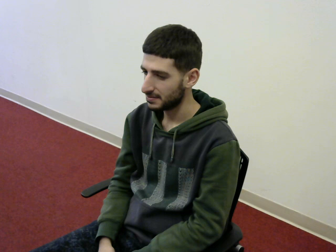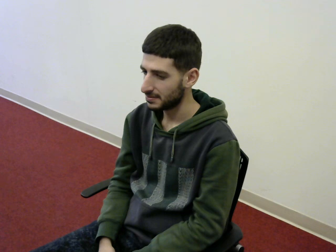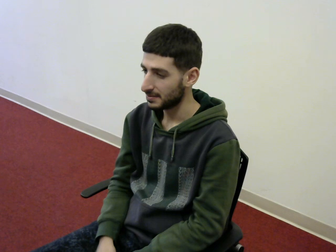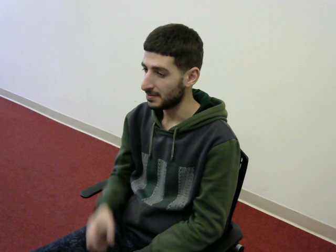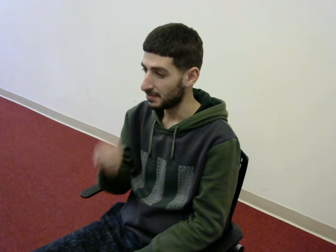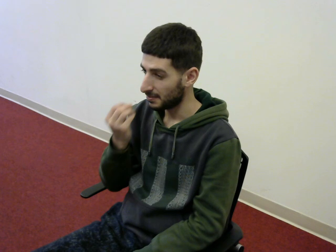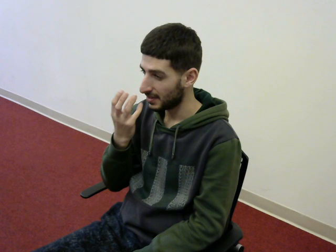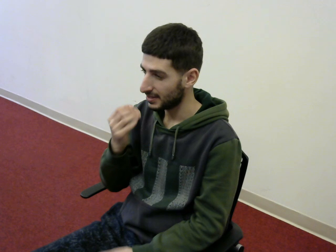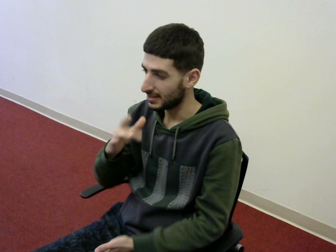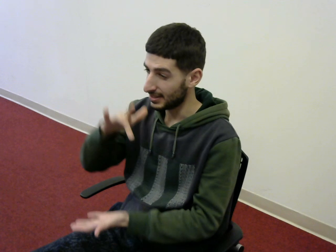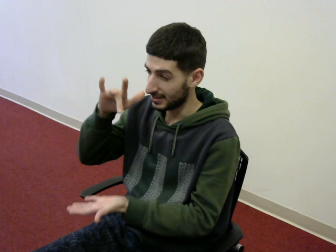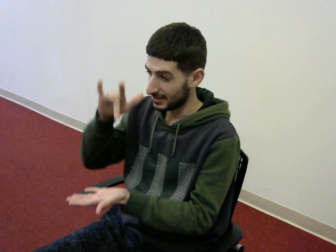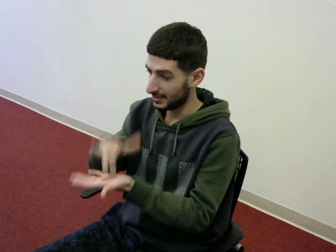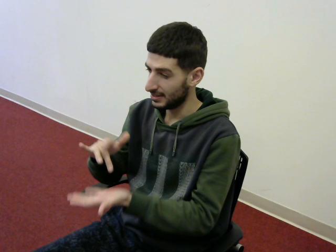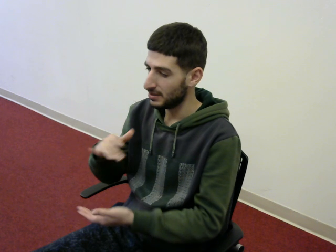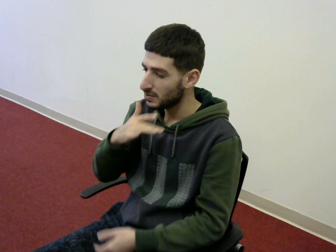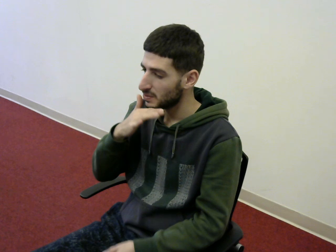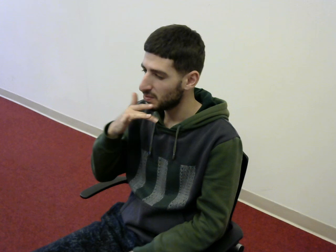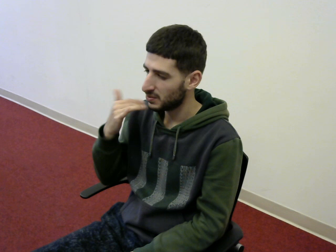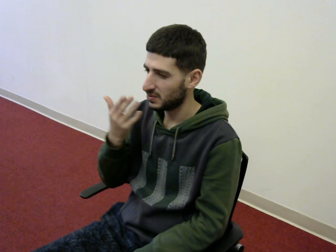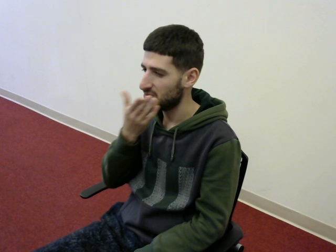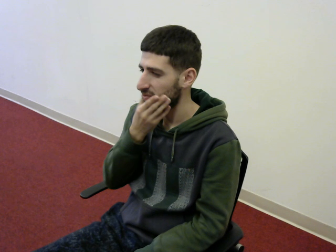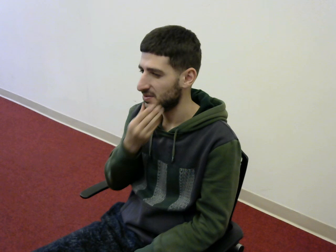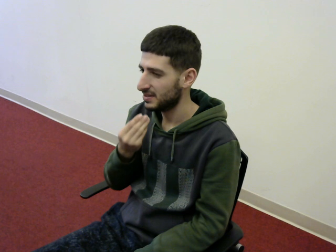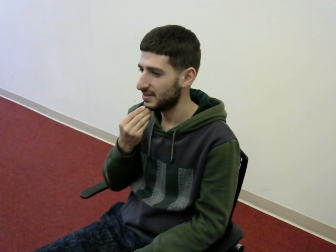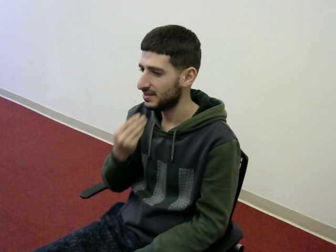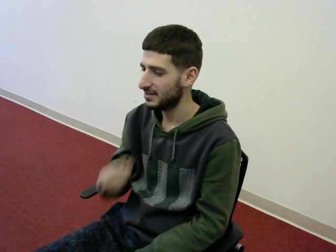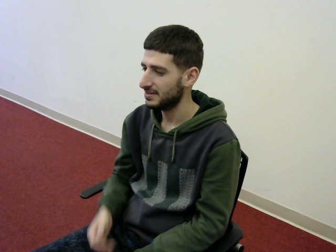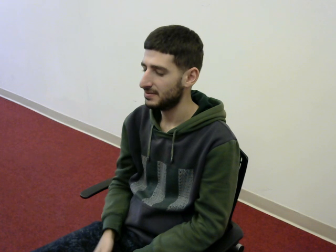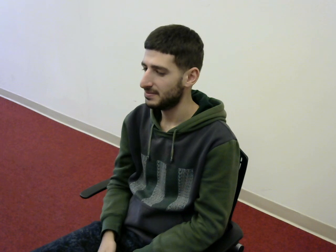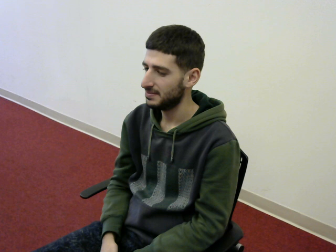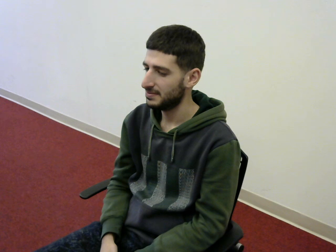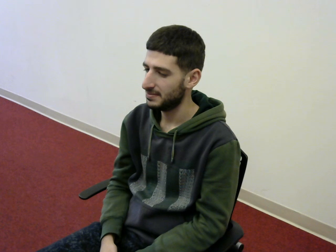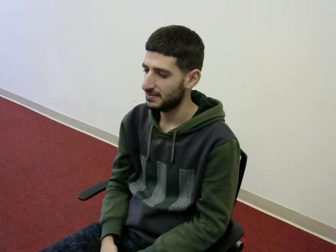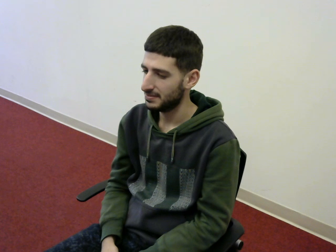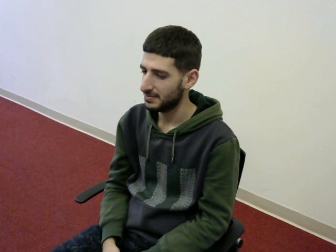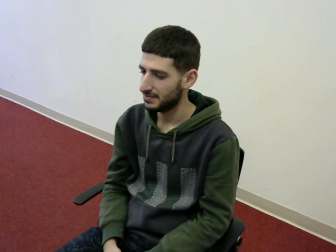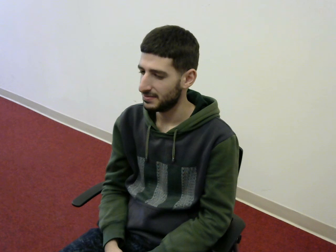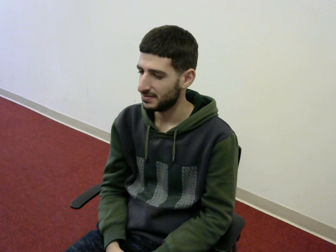Bakı şəhəri çox gözəldir